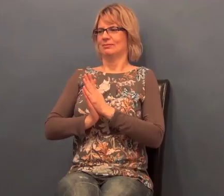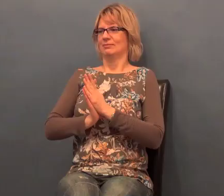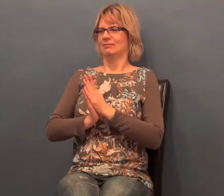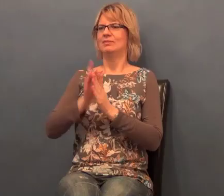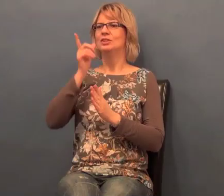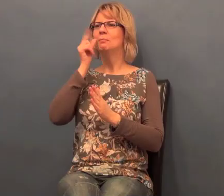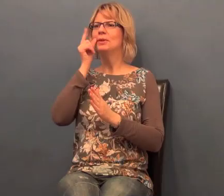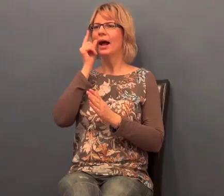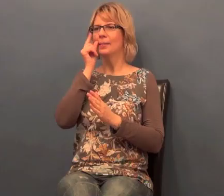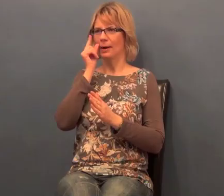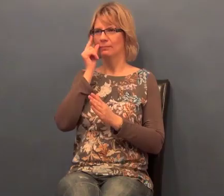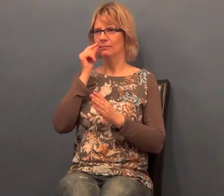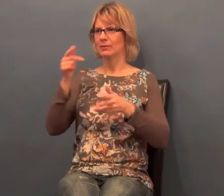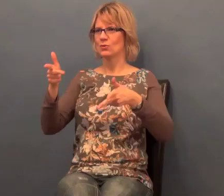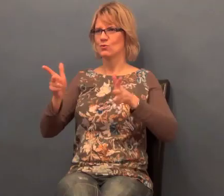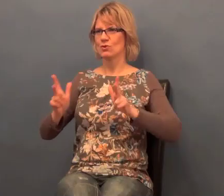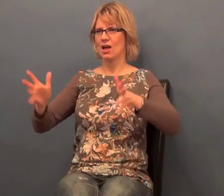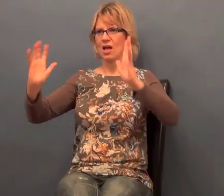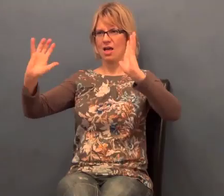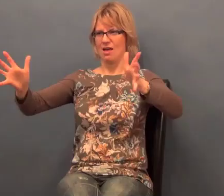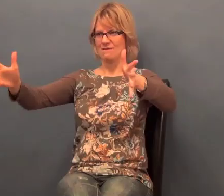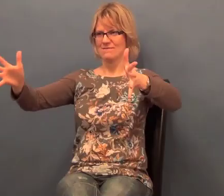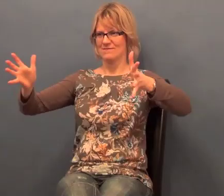W sypialni znajduje się gigantyczne łóżko.